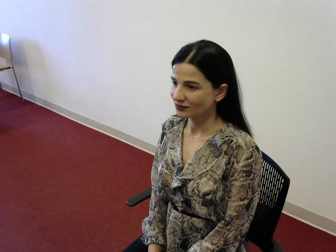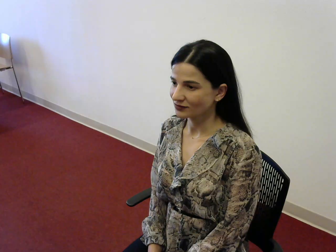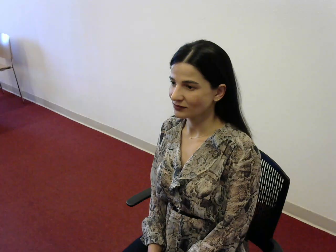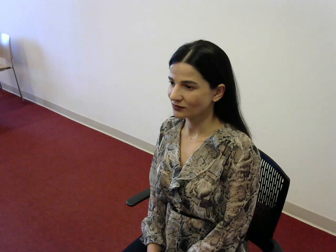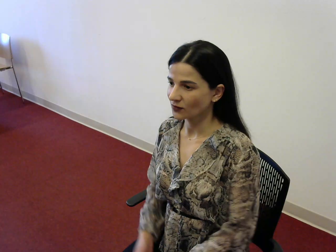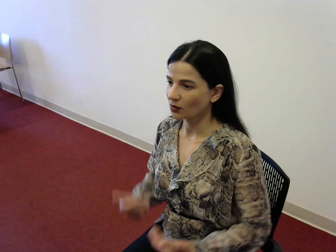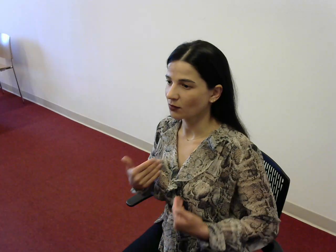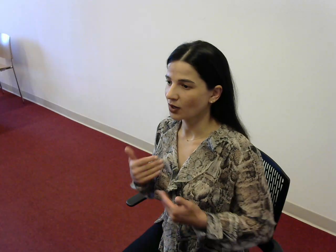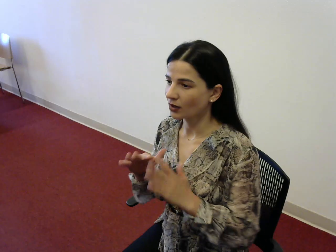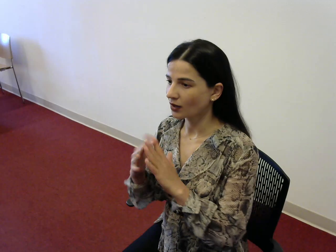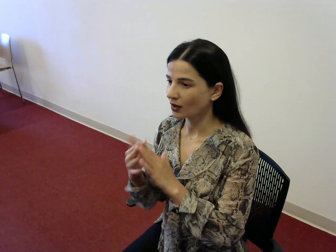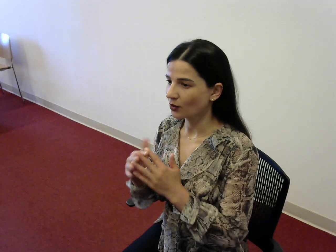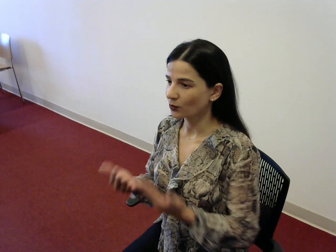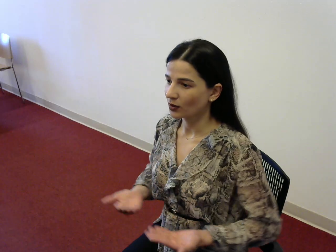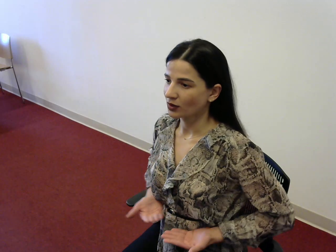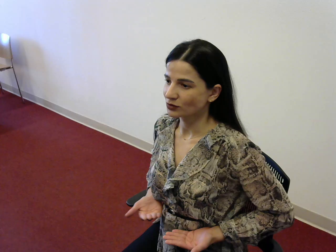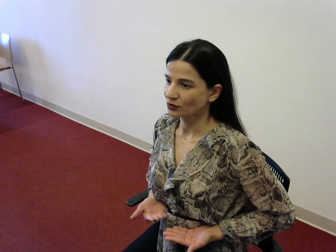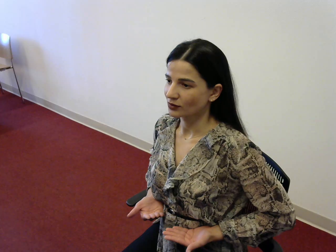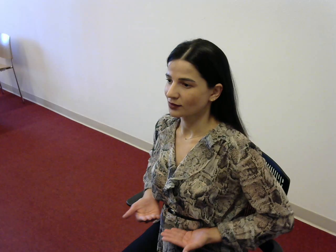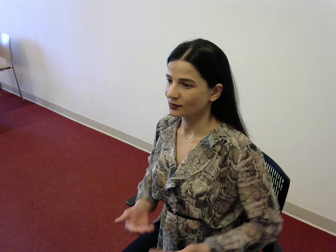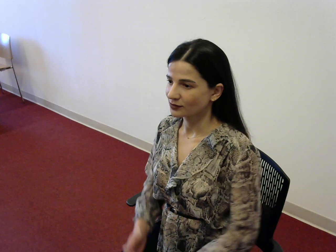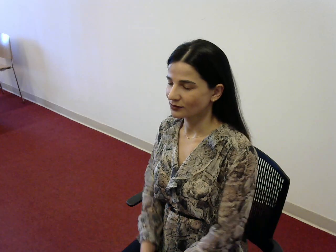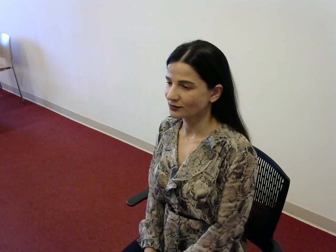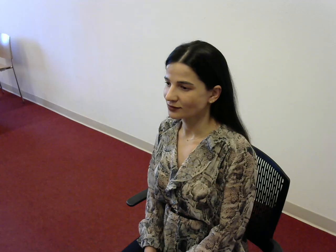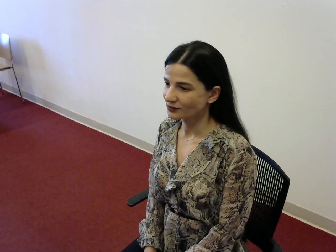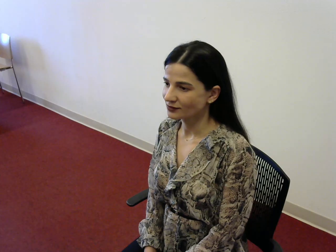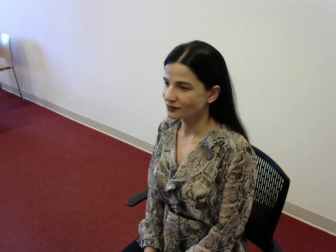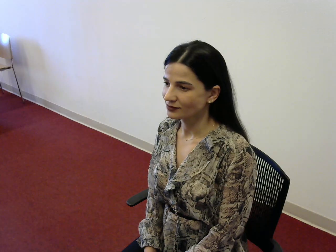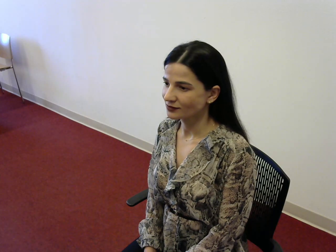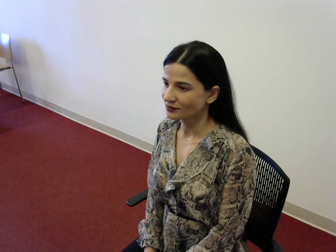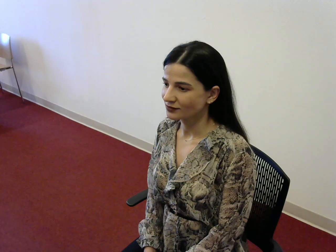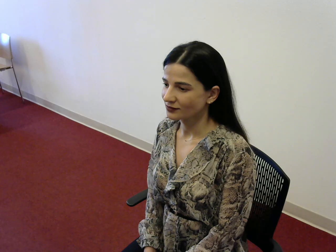Mən rayonda yaşayıram